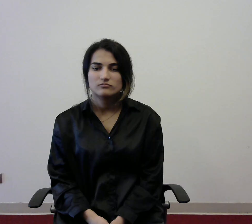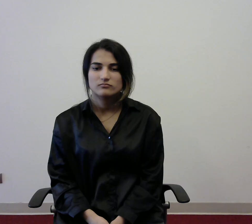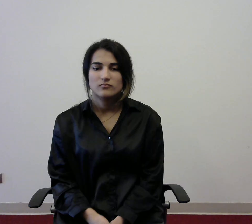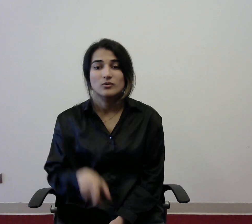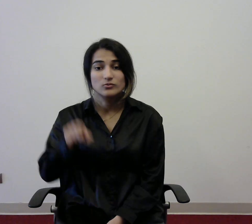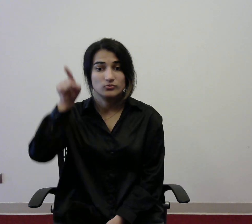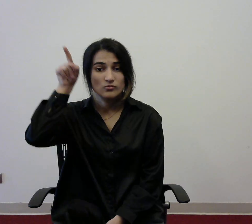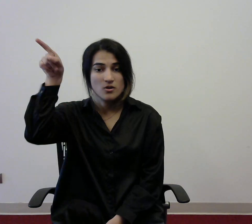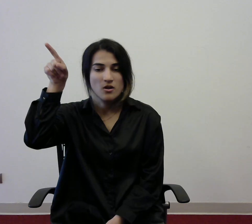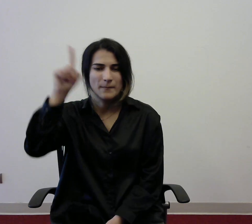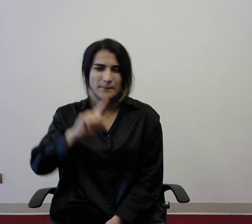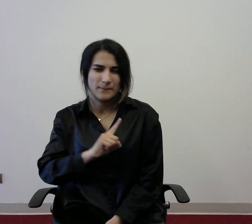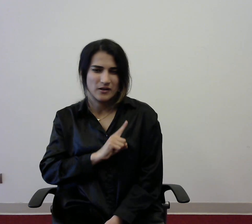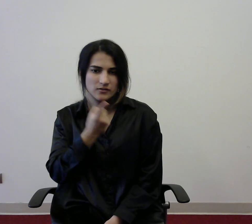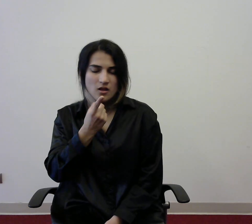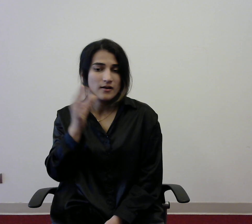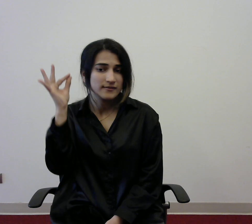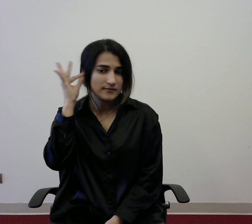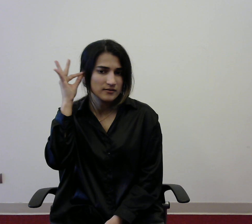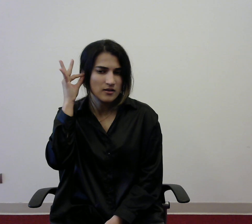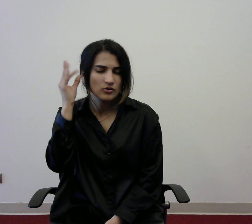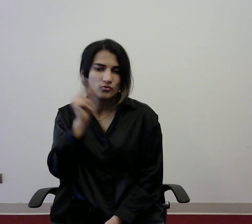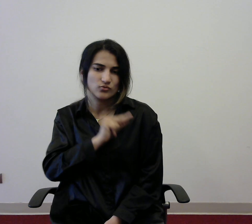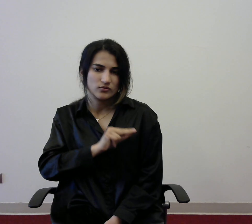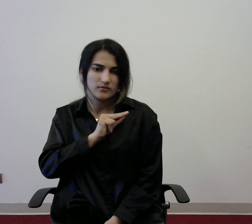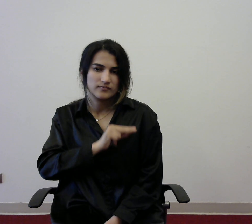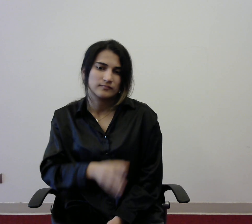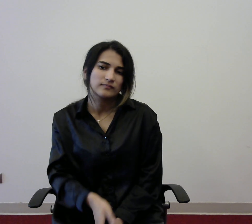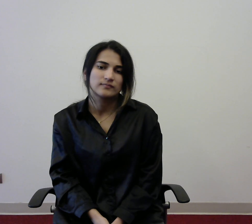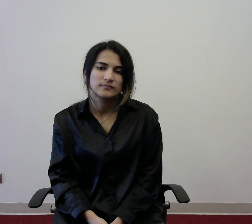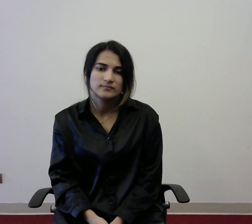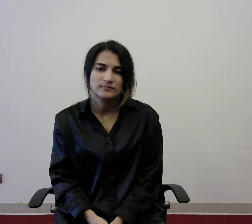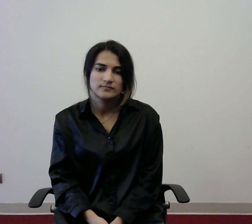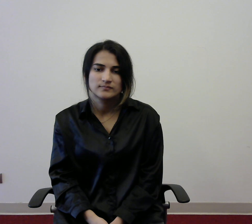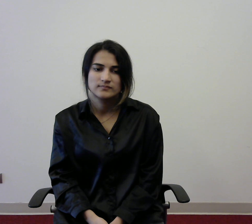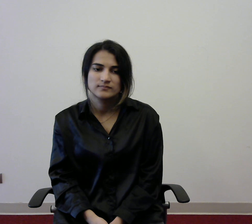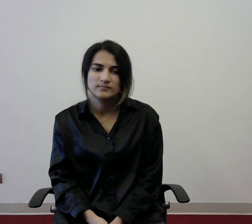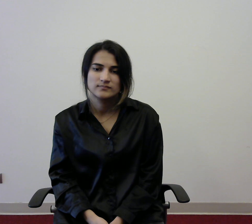Orda professional həkimlər çalışır